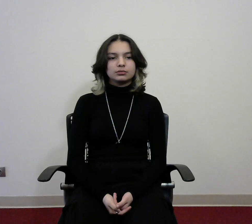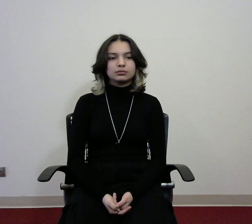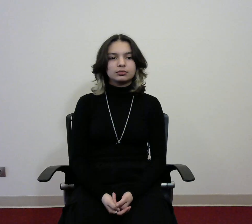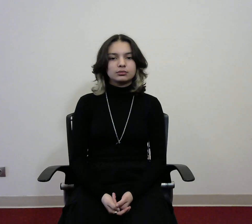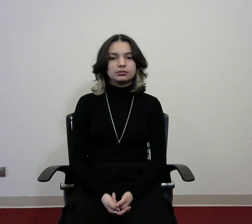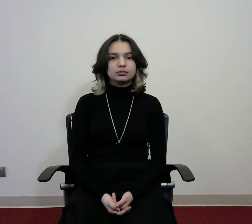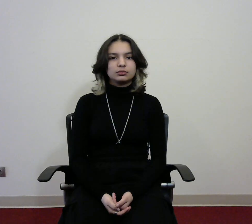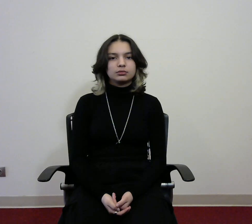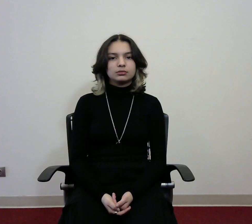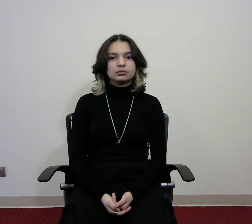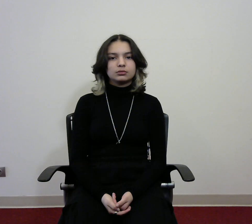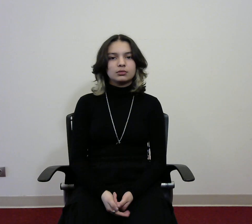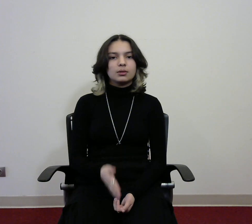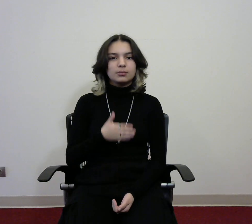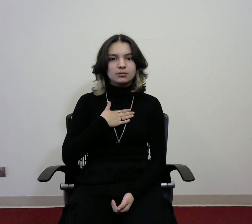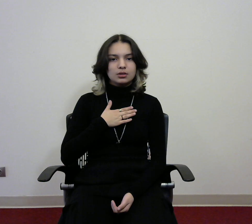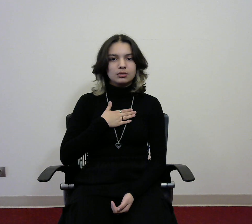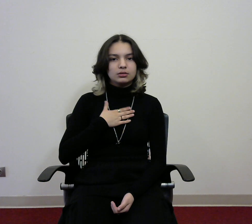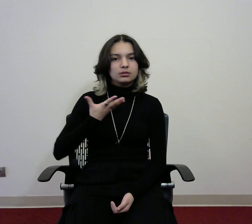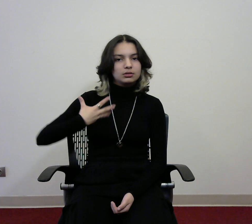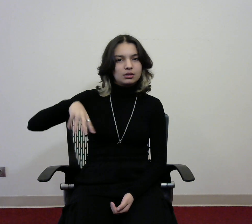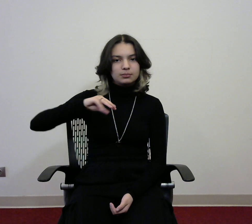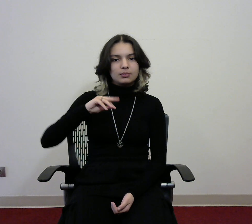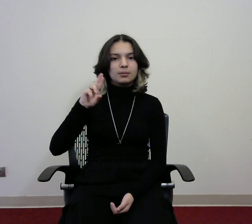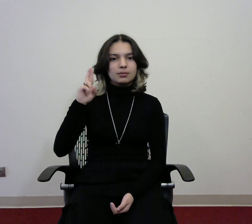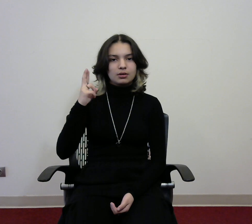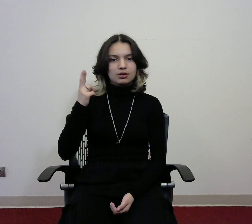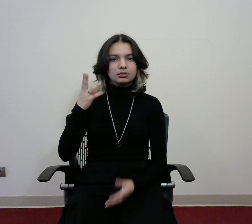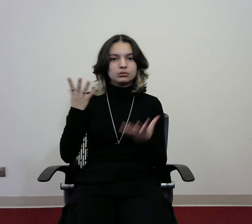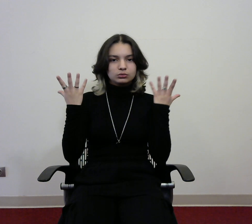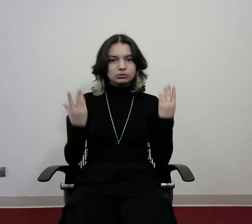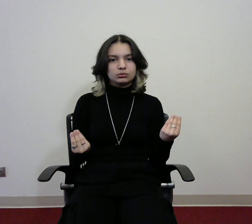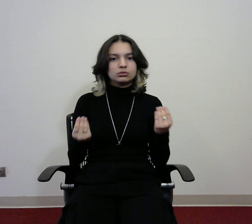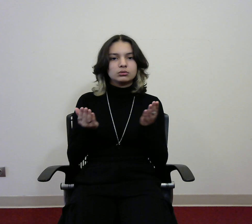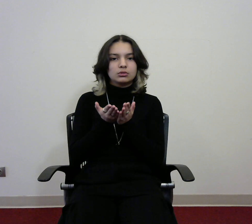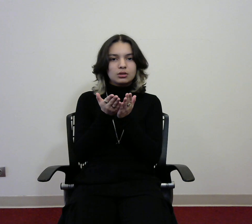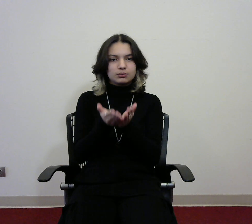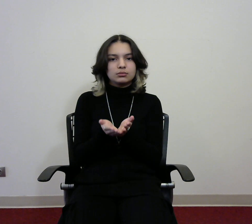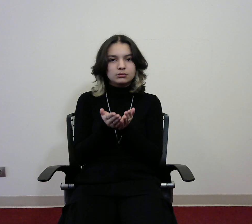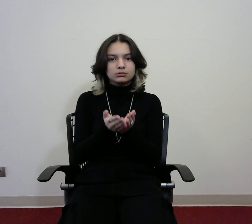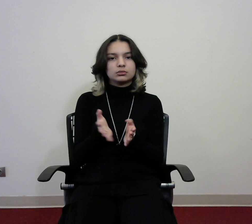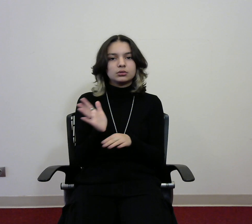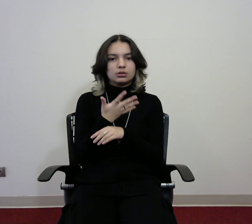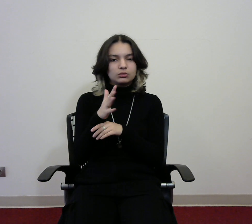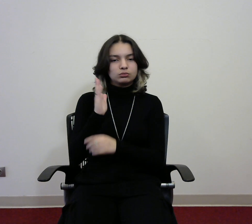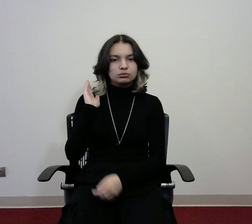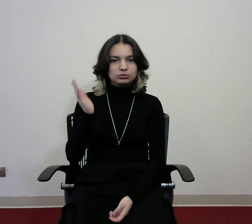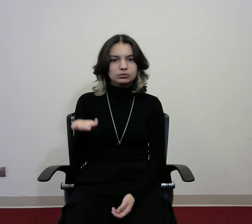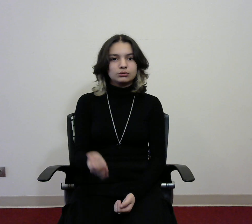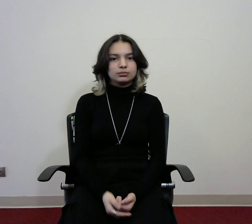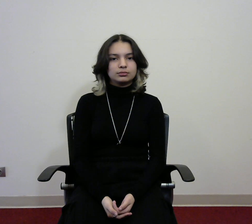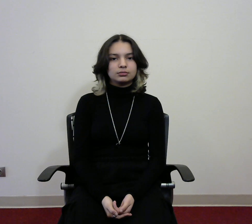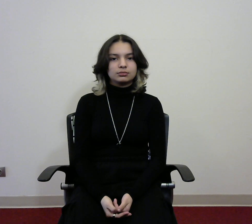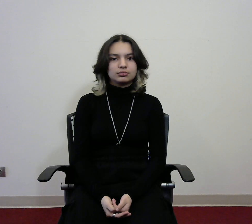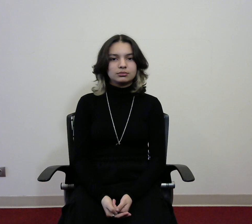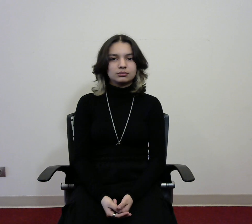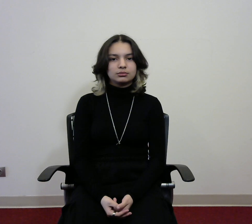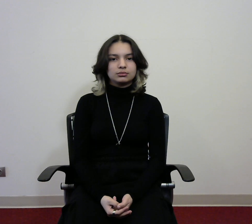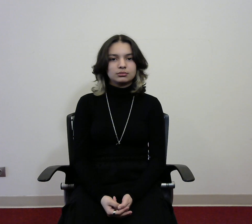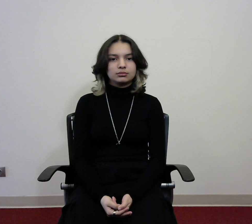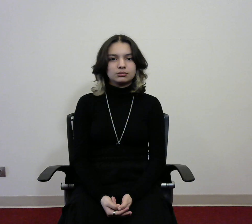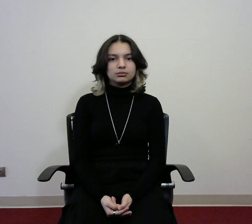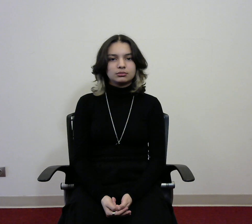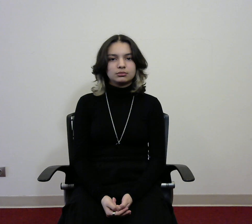Biz cümə günü gəmi gəzintisində olacağıq